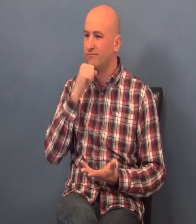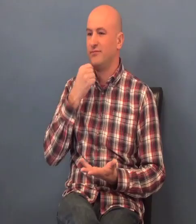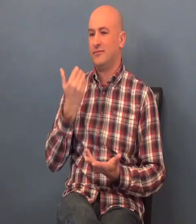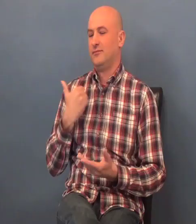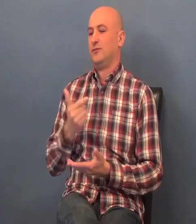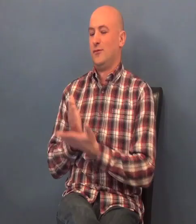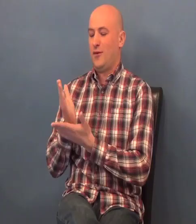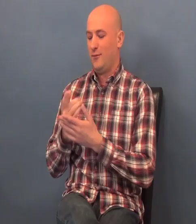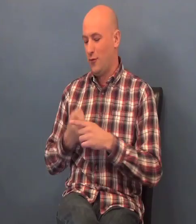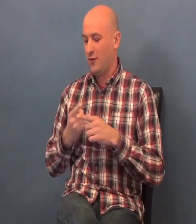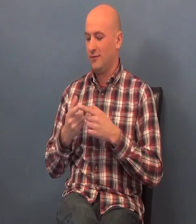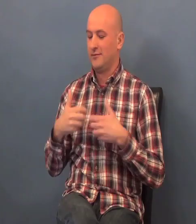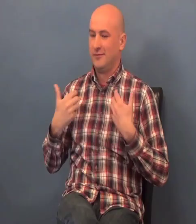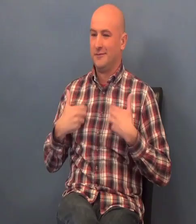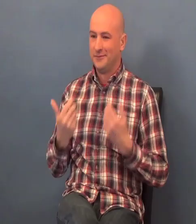Muszę mu pomagać.